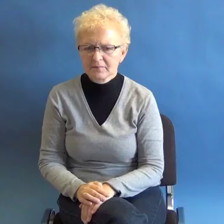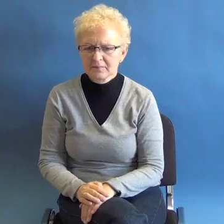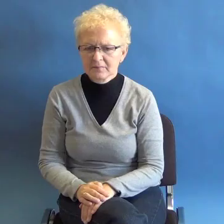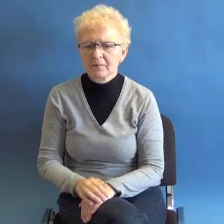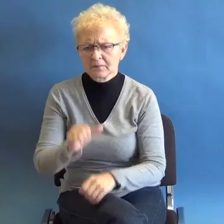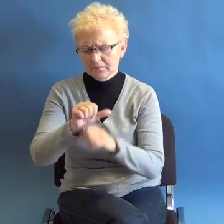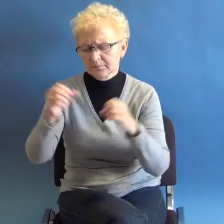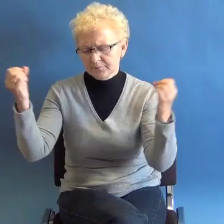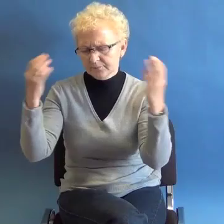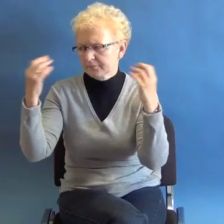Są mrugające światła.